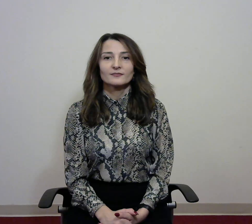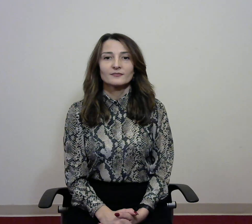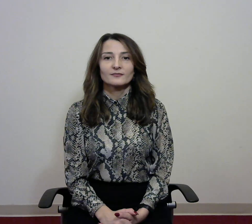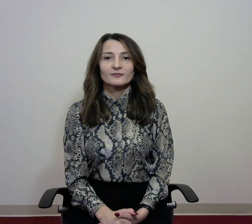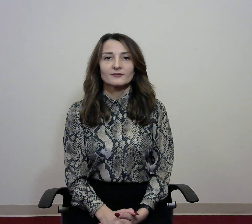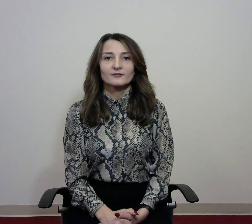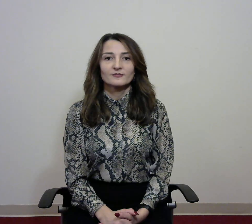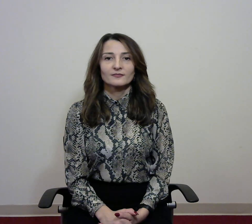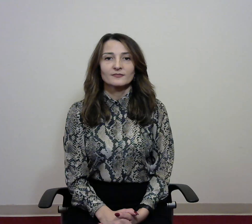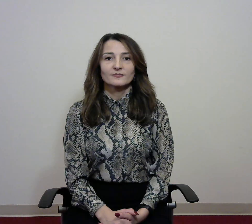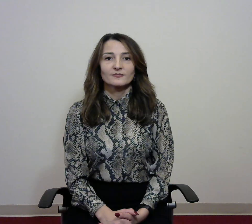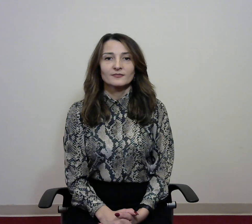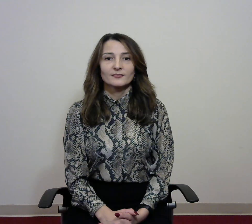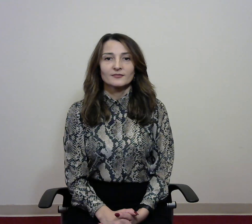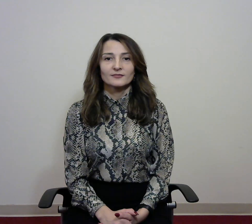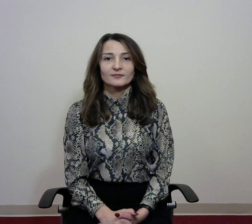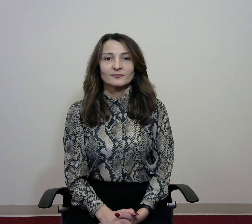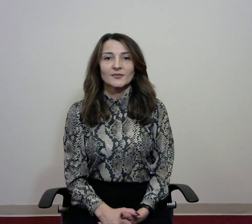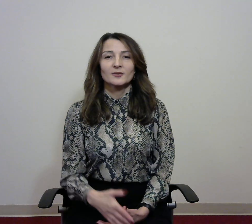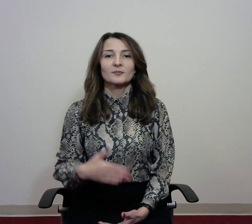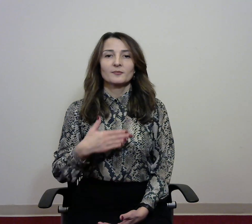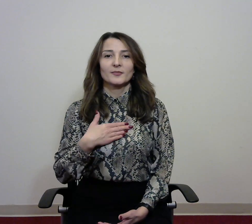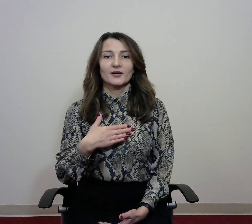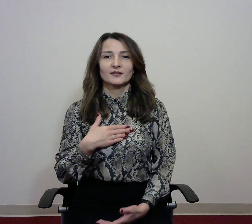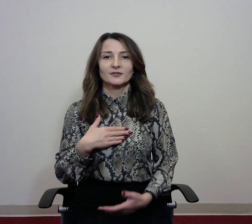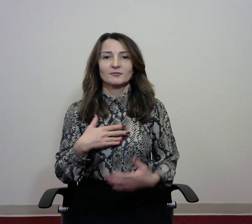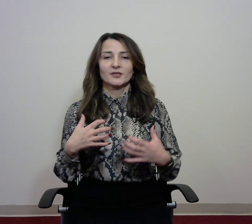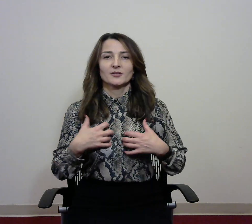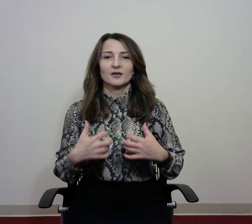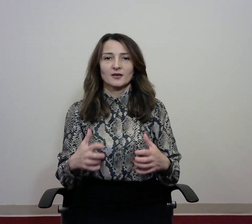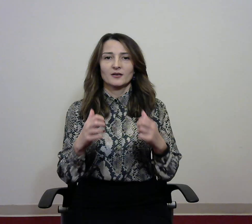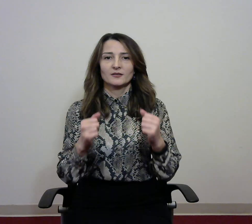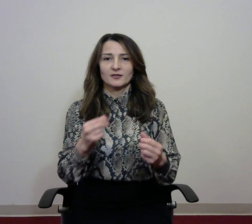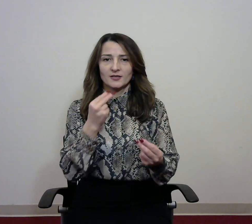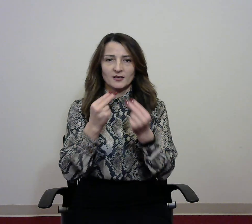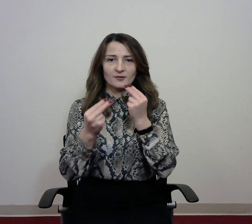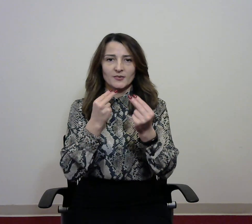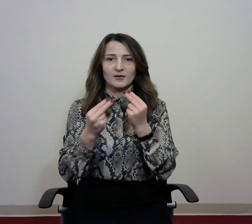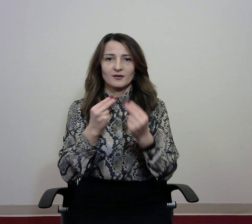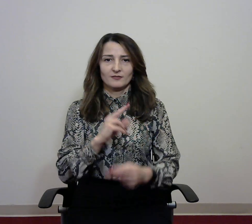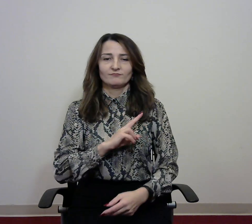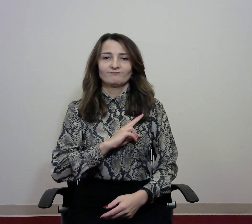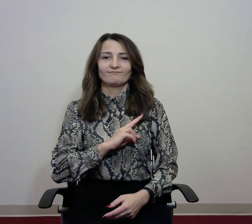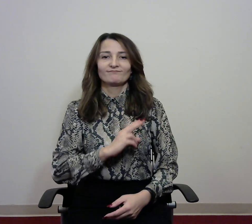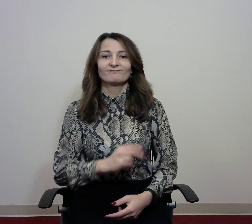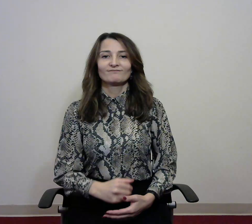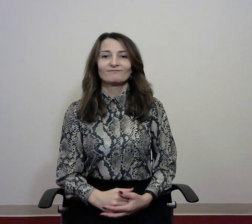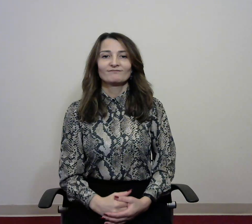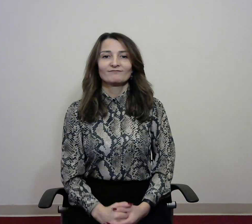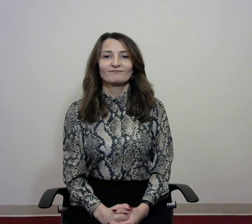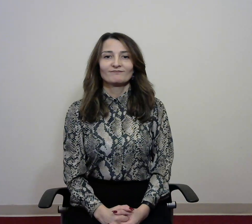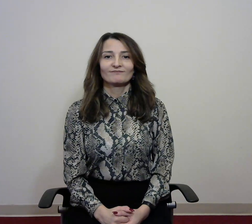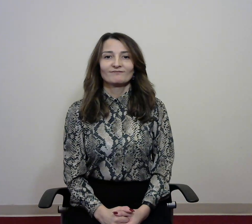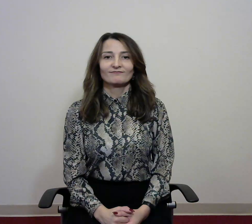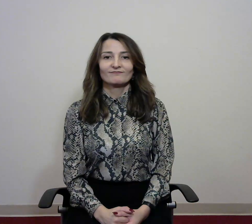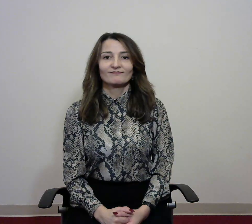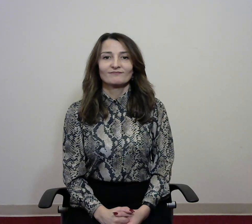Mən sağlam qidalanmağı sevirəm